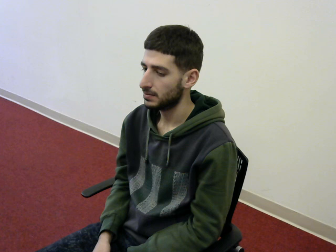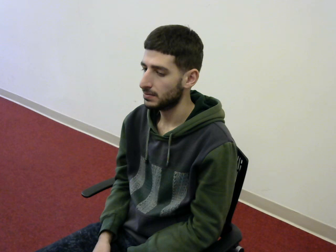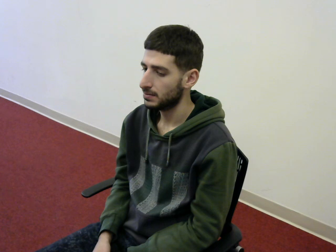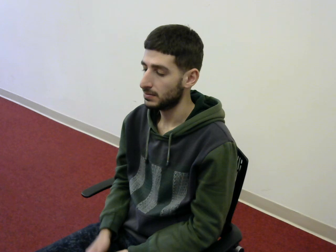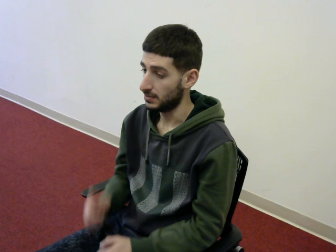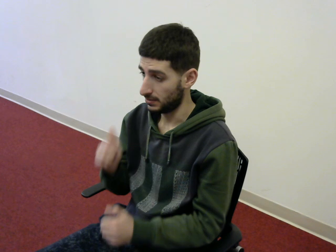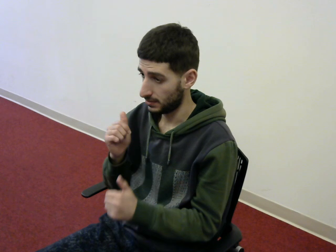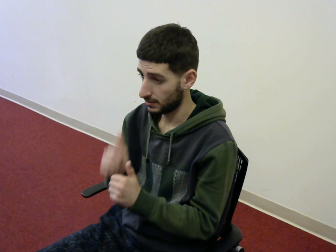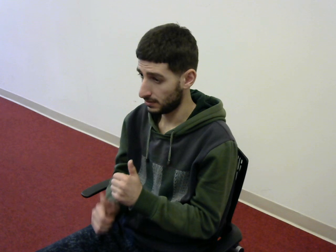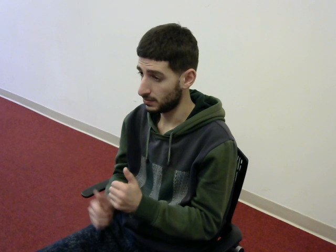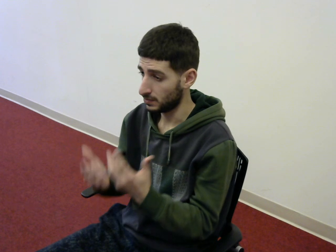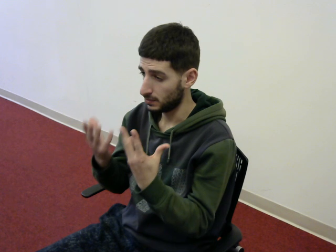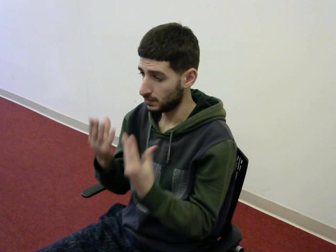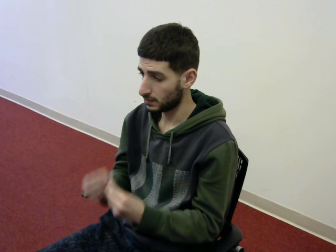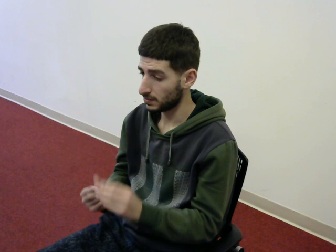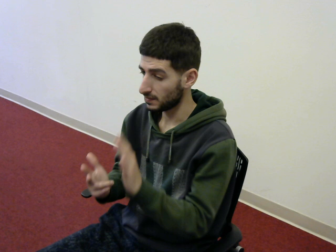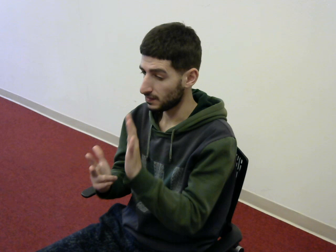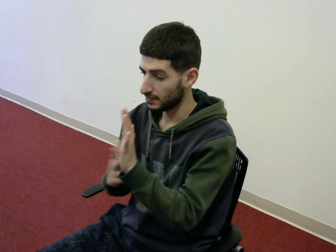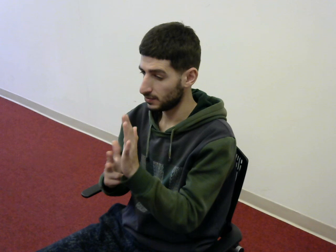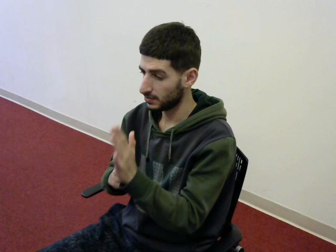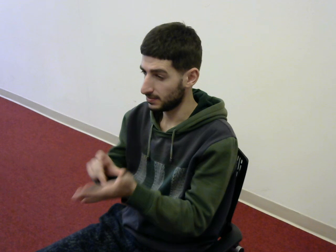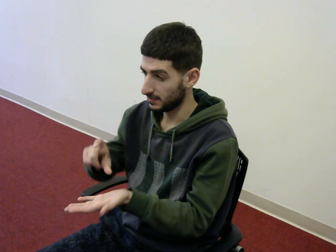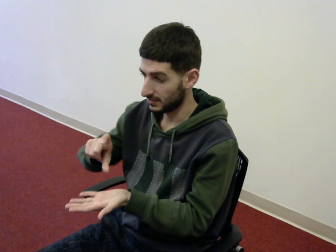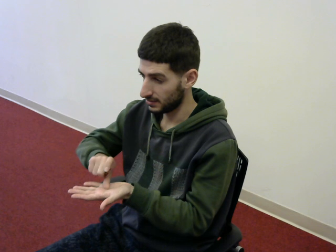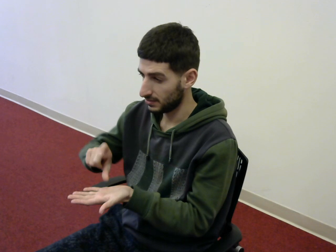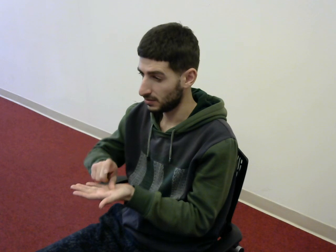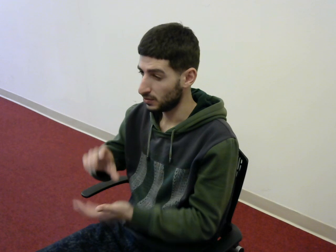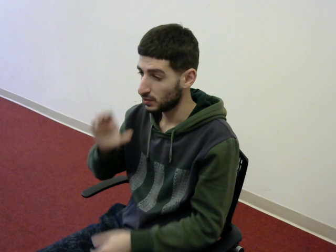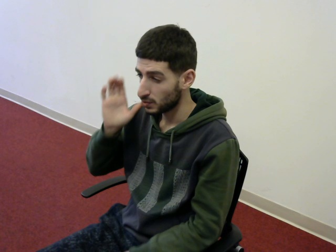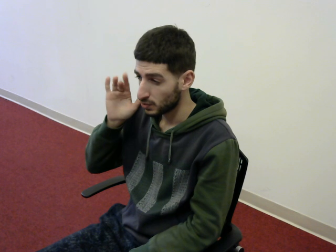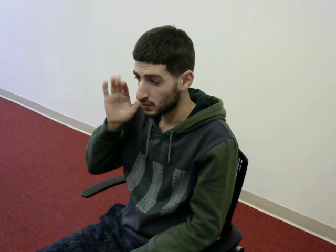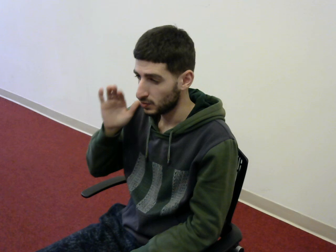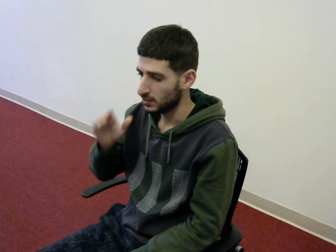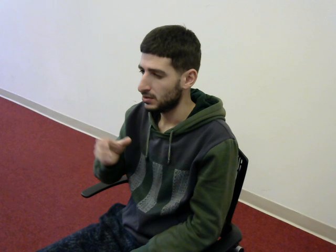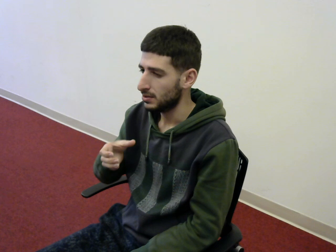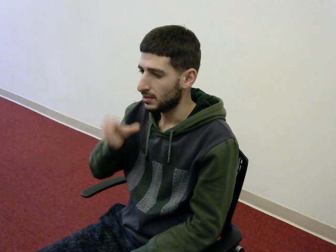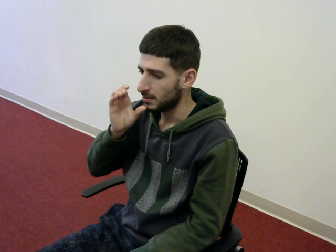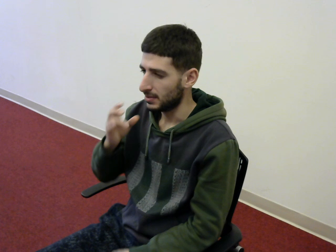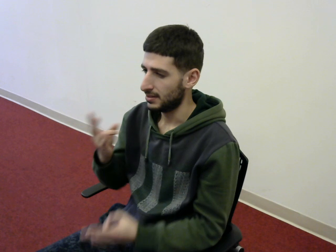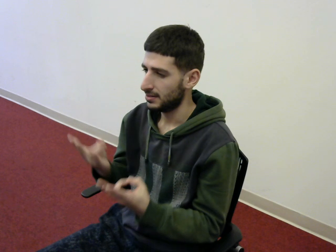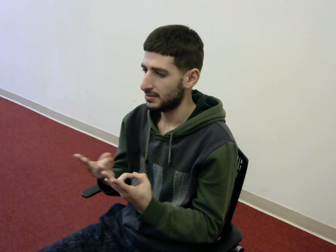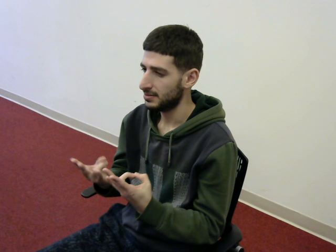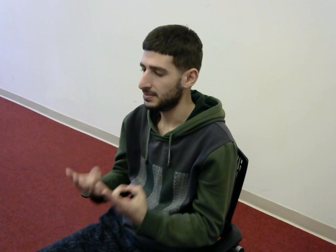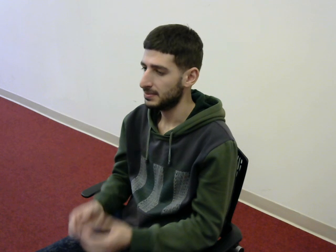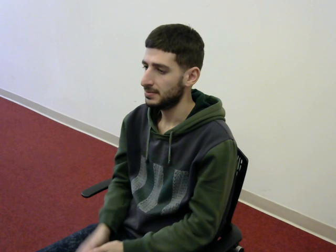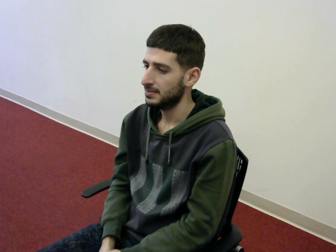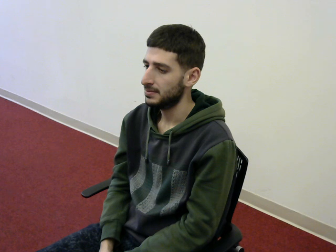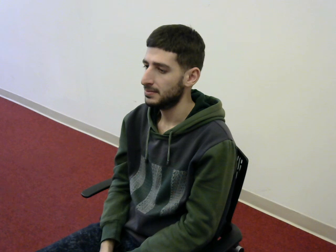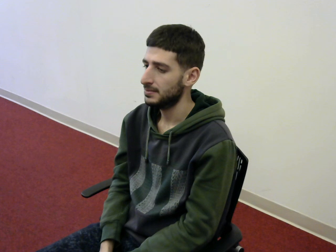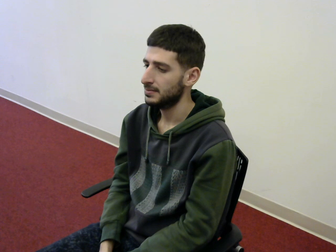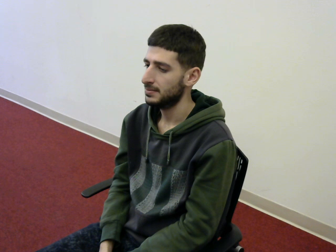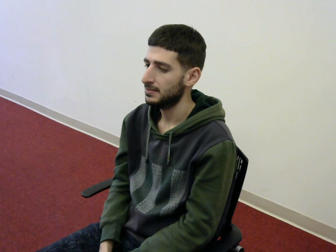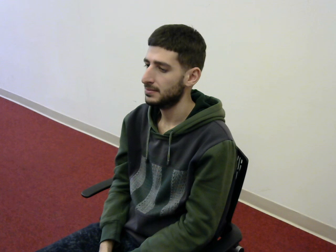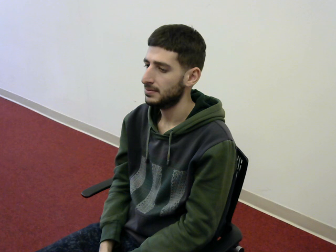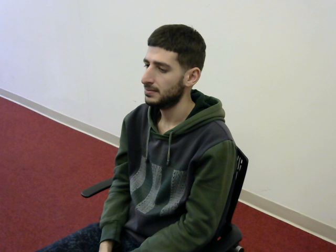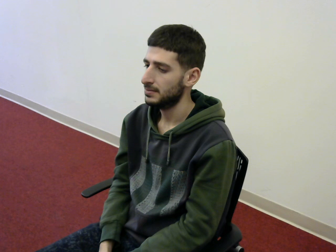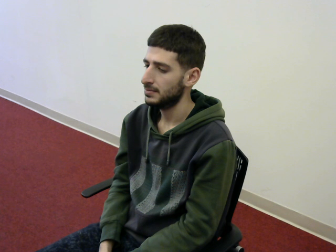Hər gün 8 stəkan su içmək lazımdır